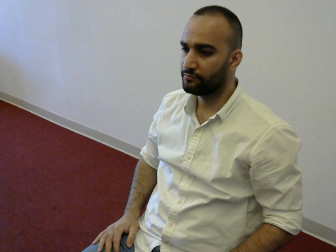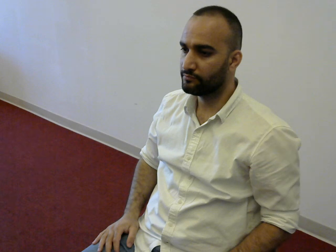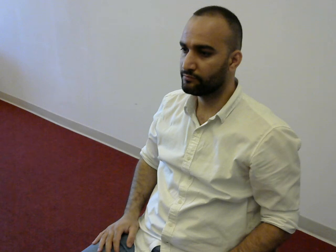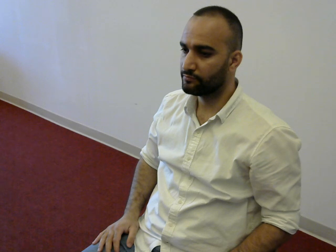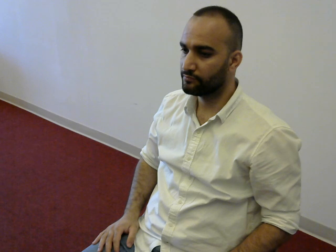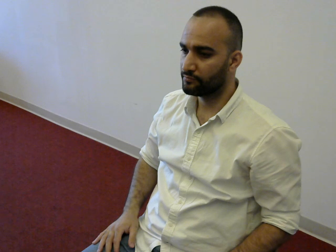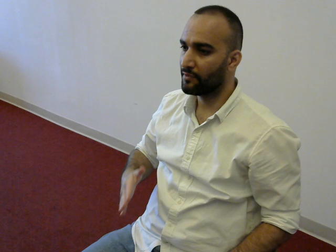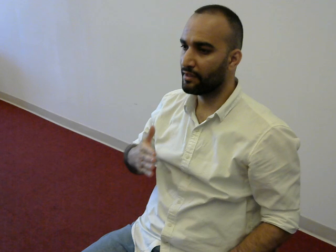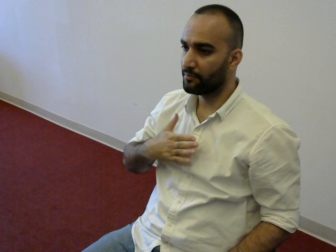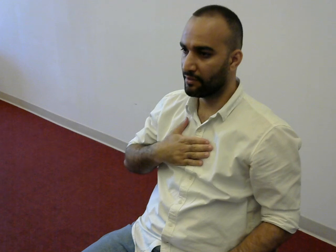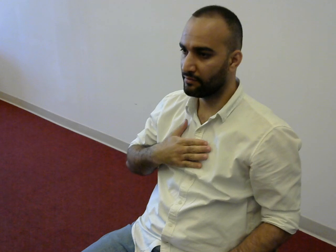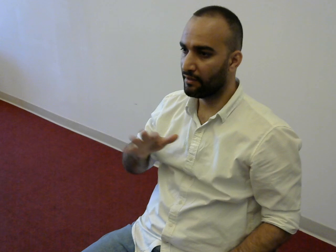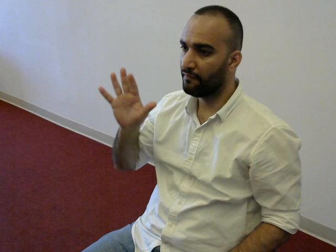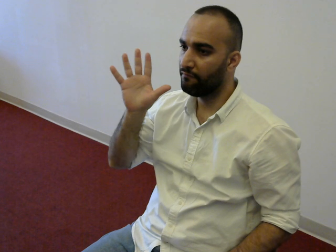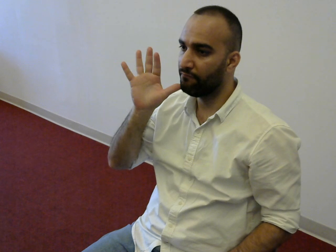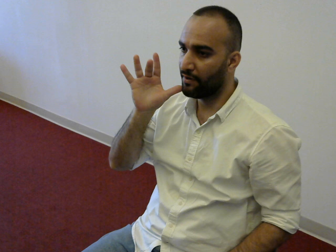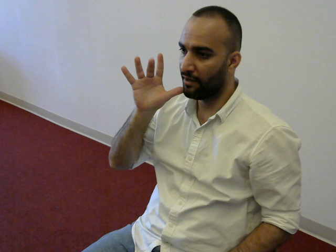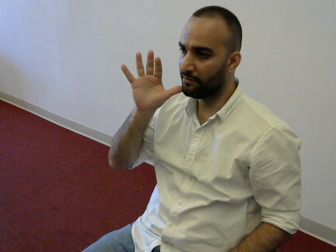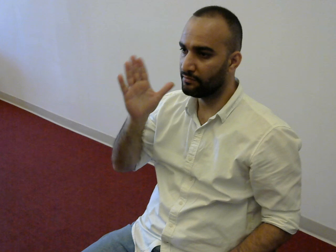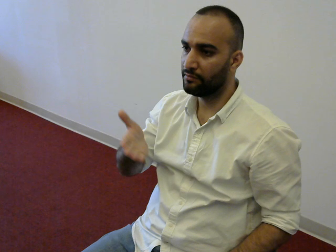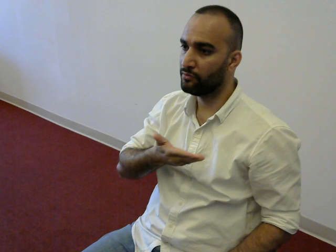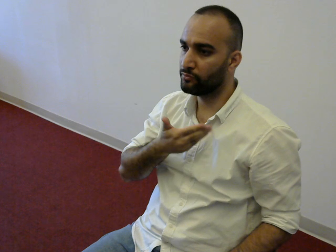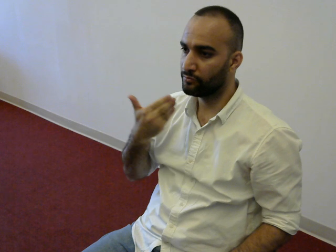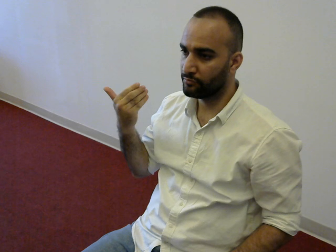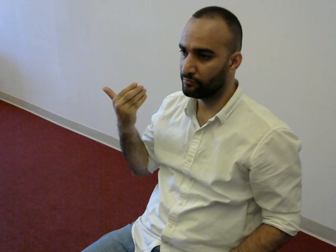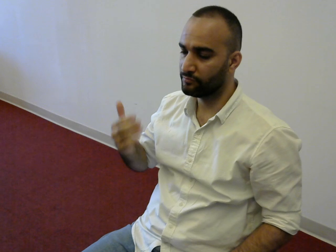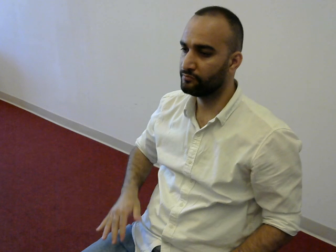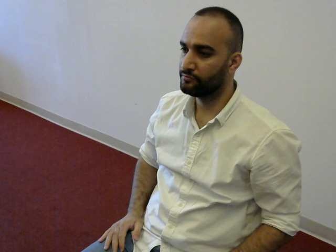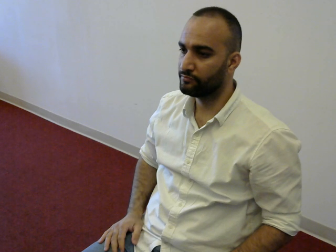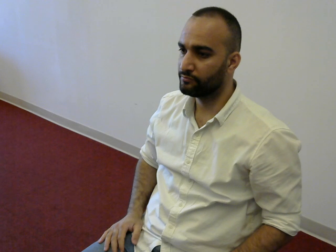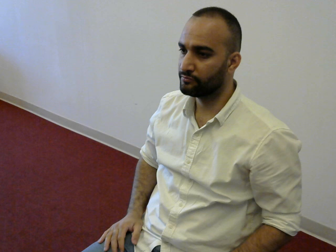Mənim vaxtım yoxdur